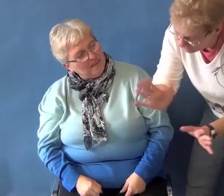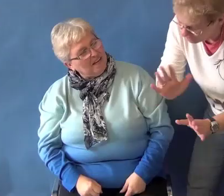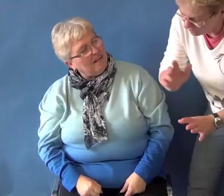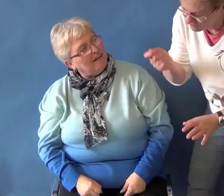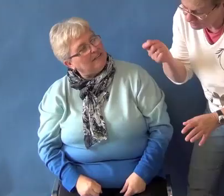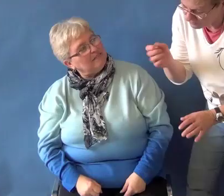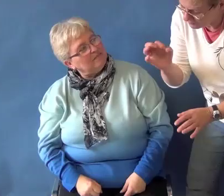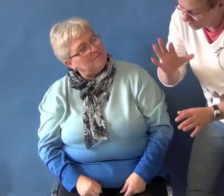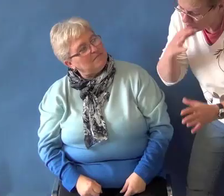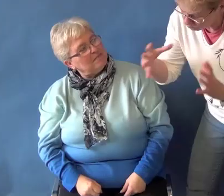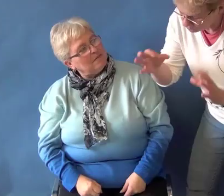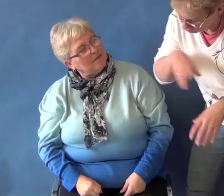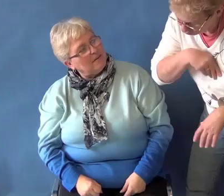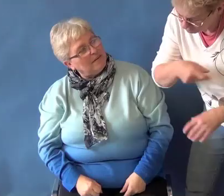Nie, nie małe, bo zabije, lepiej duże.